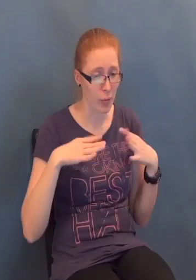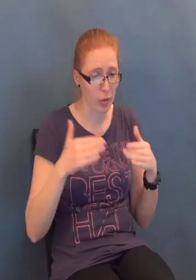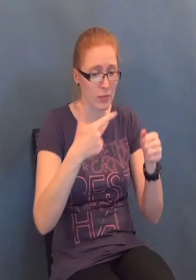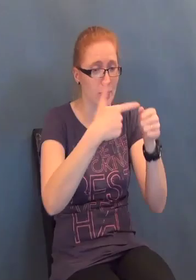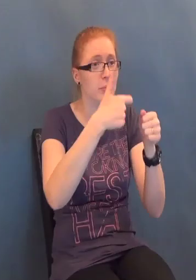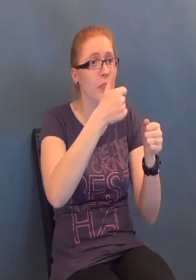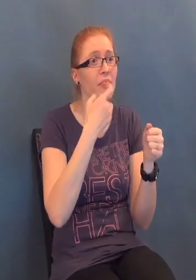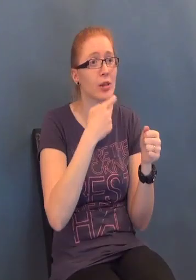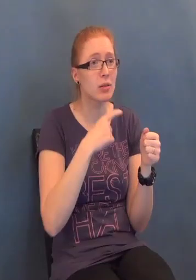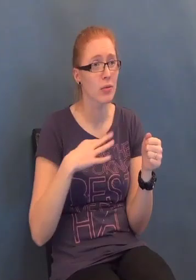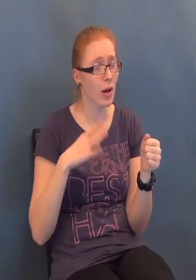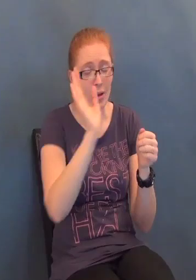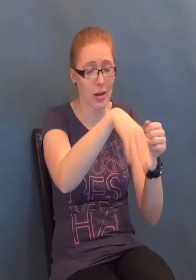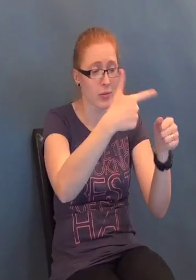A może masz wolne dwudziestego pierwszego kwietnia?